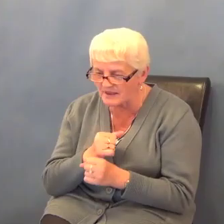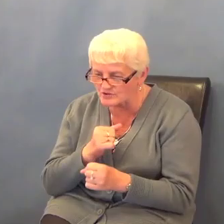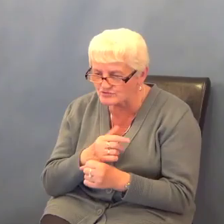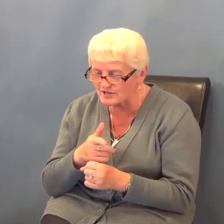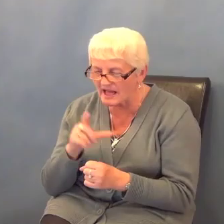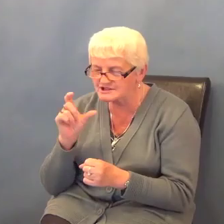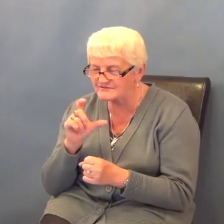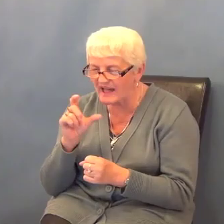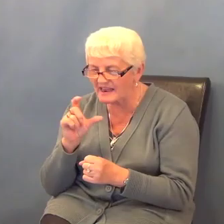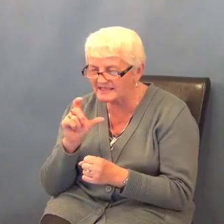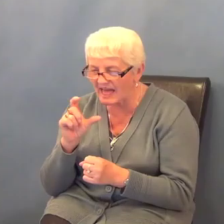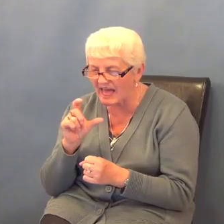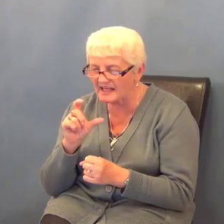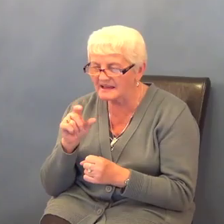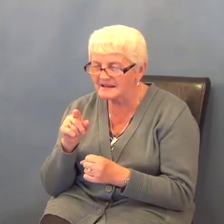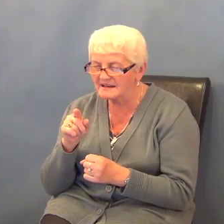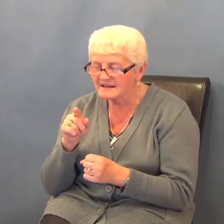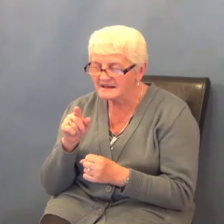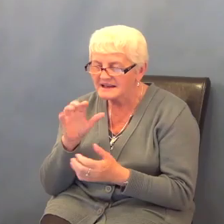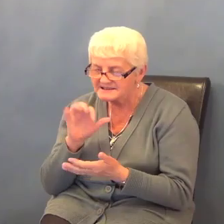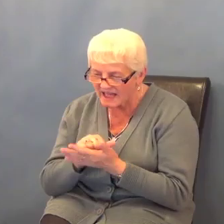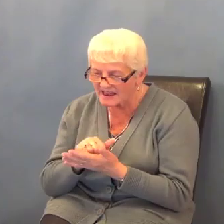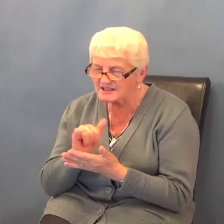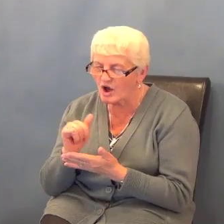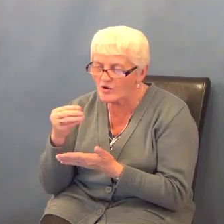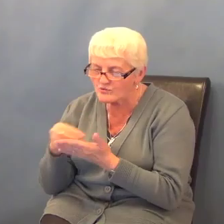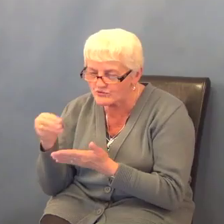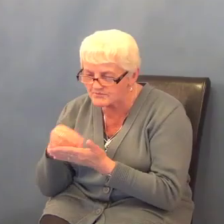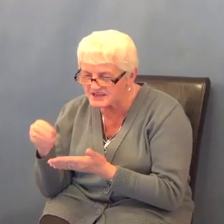Czwartek jest zajęty, i na zakupy.